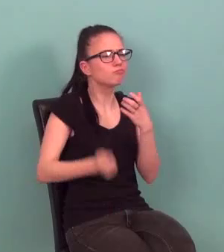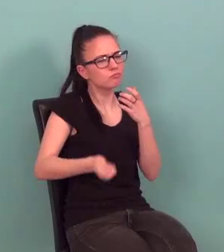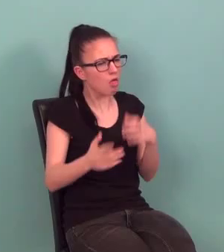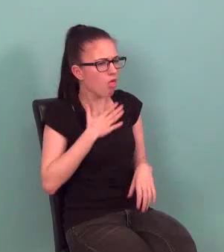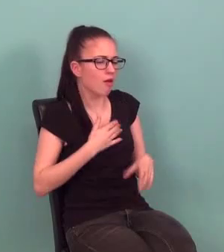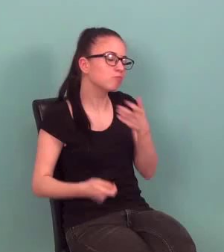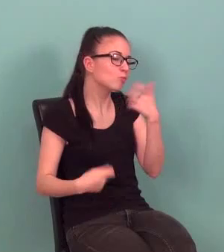Lubi to robić. Gryzie gruszkę.